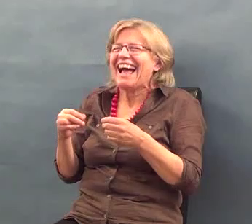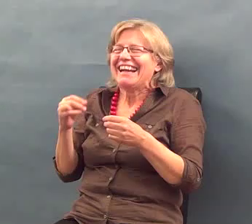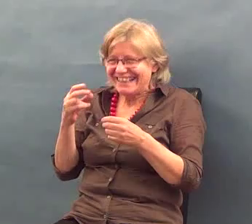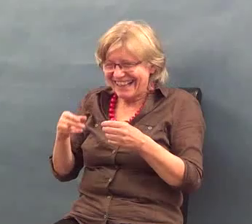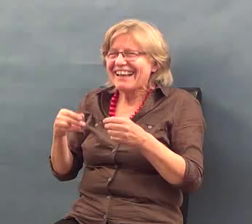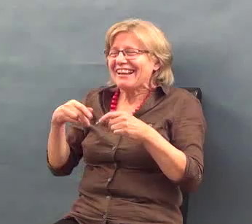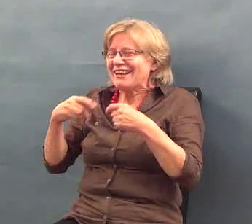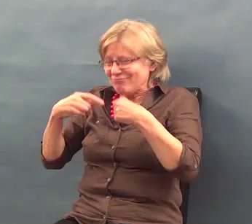Biegł.